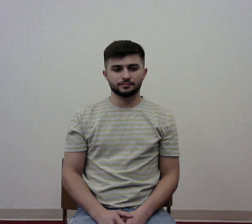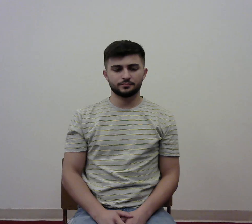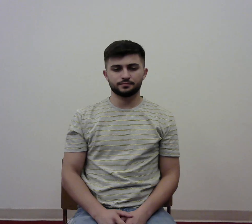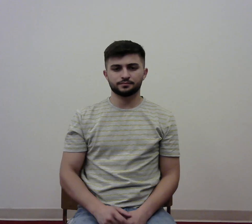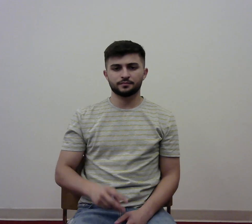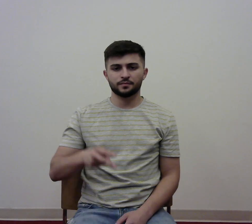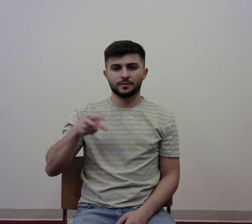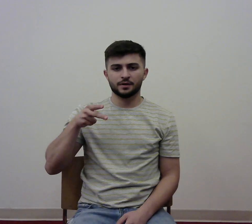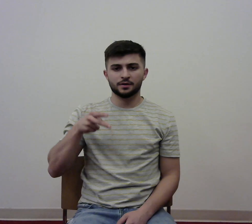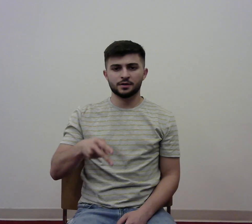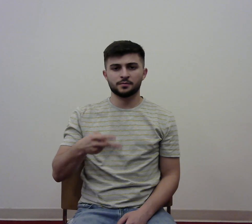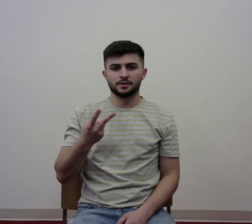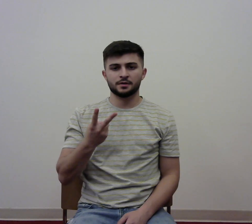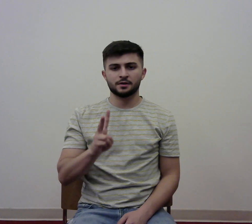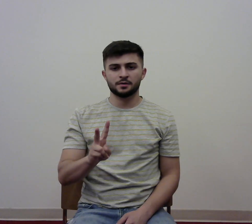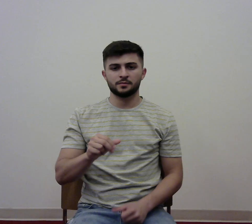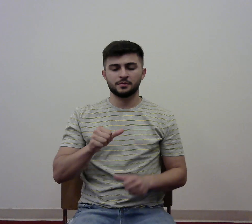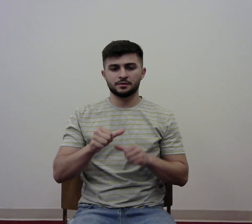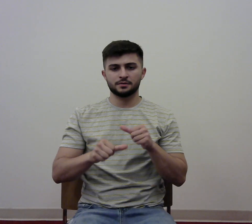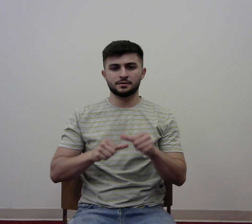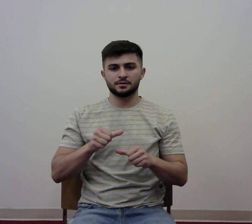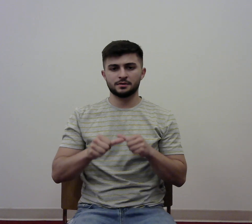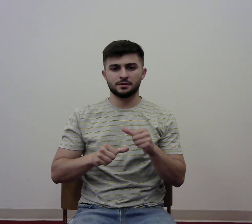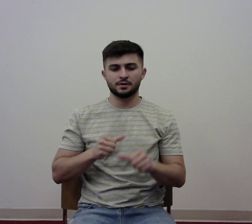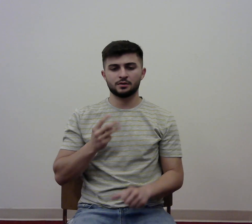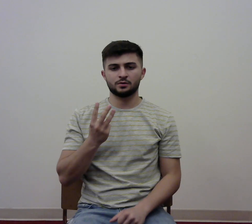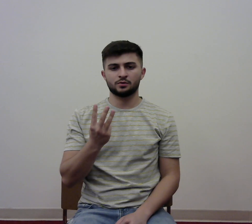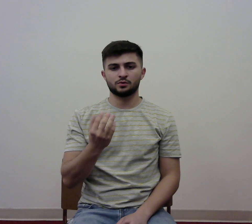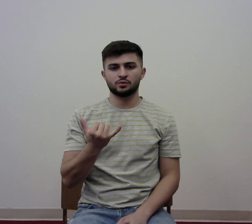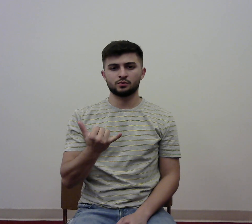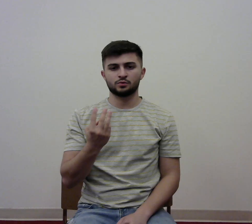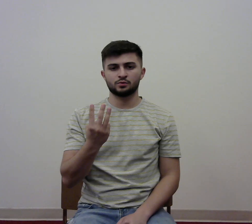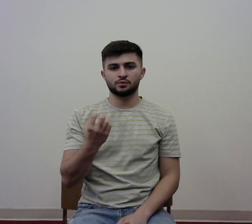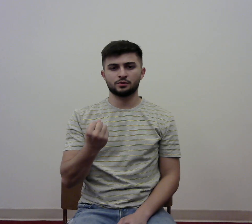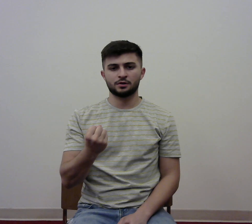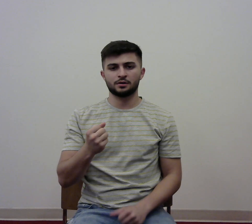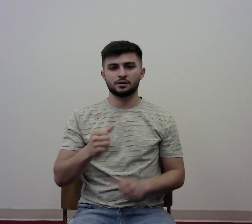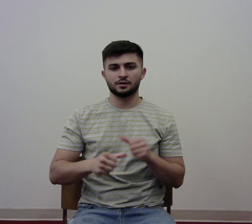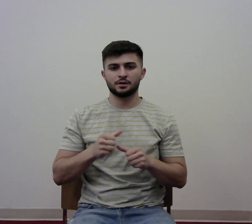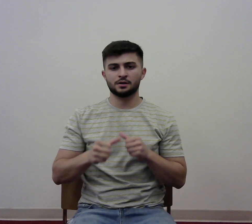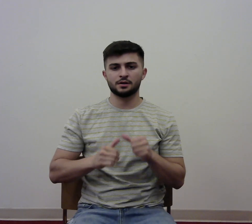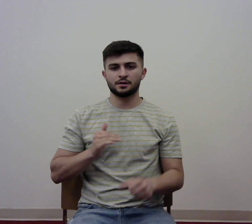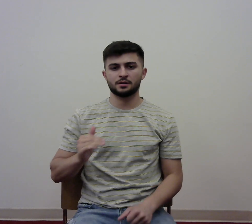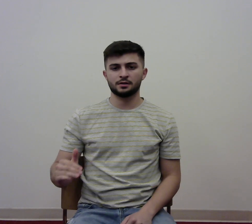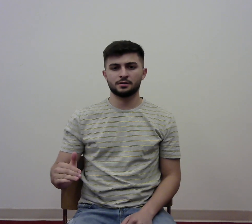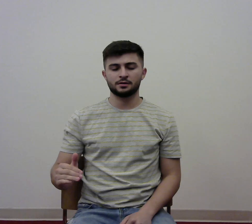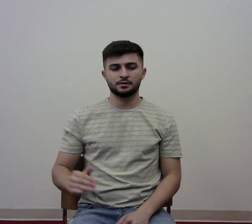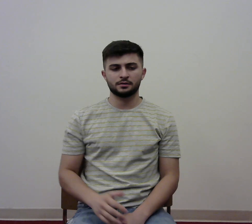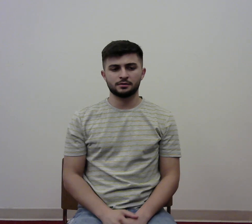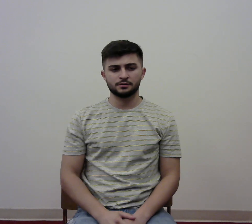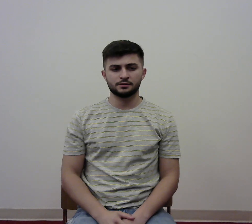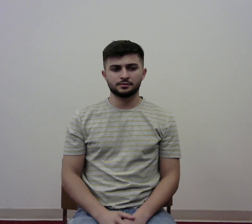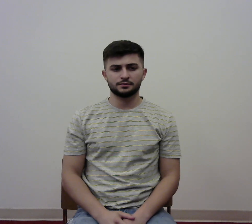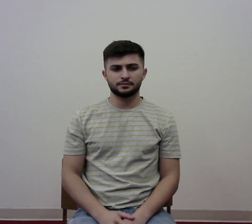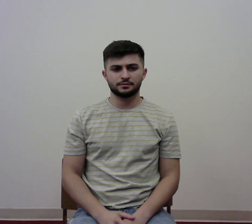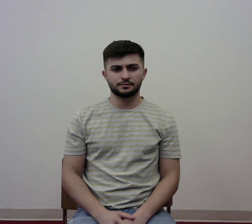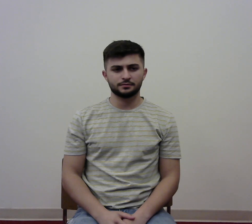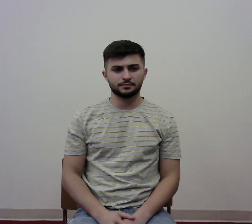2022-ci il Şuşa ilidir